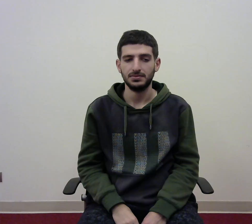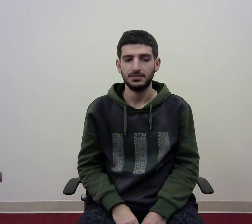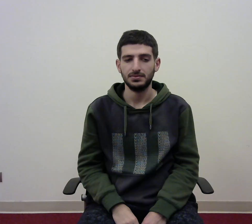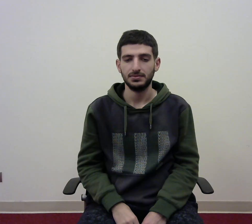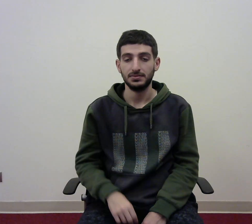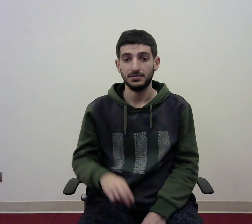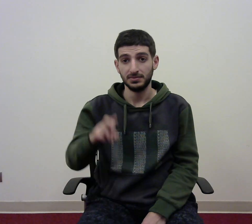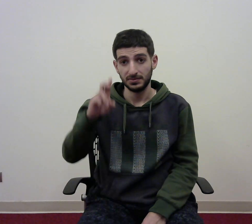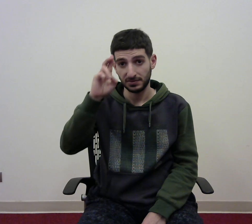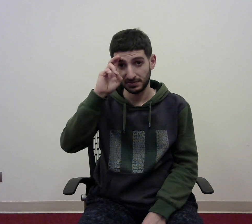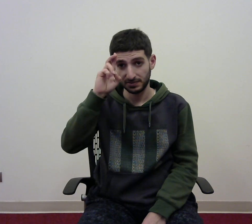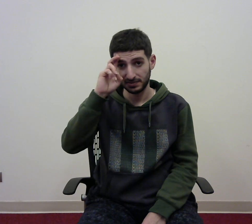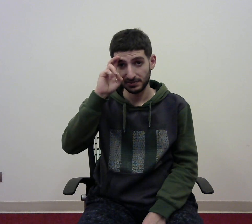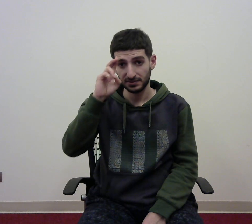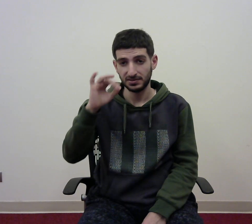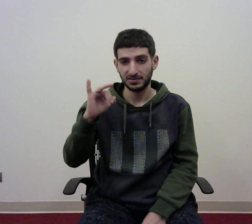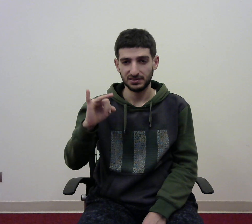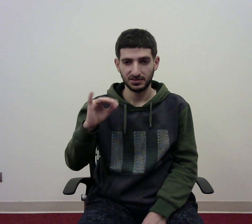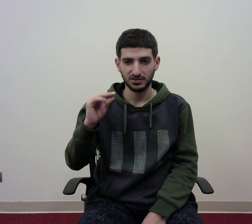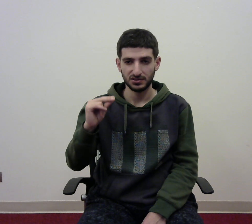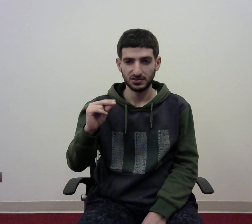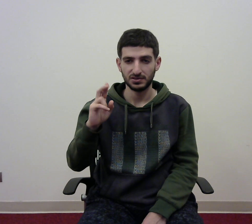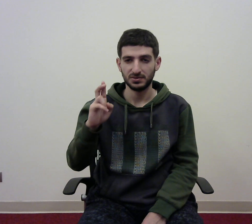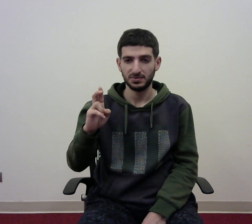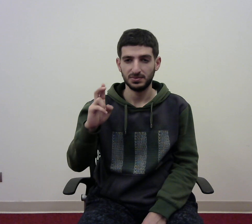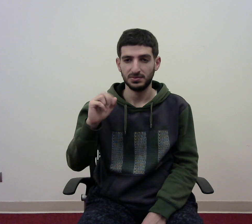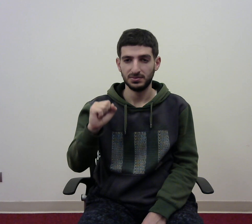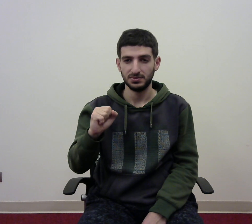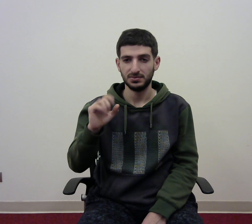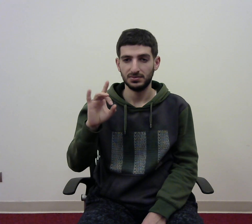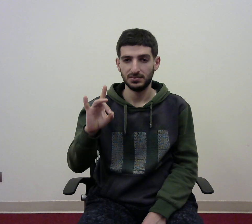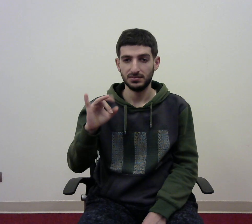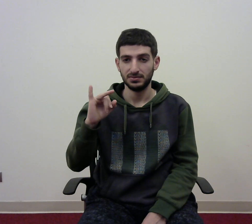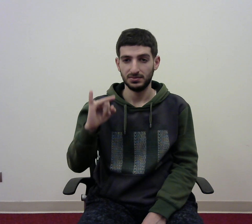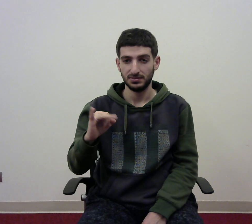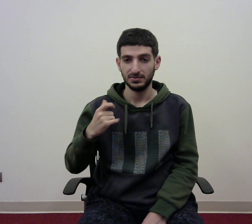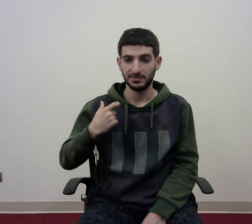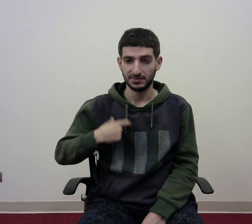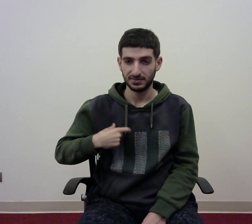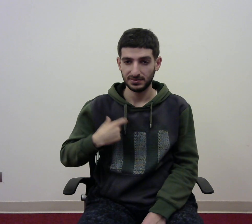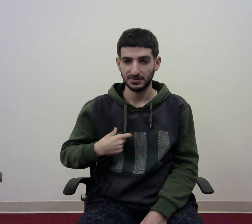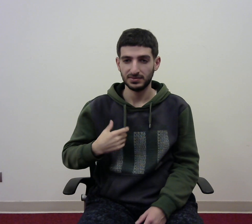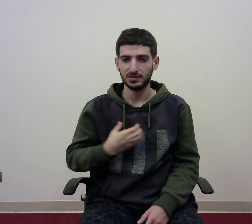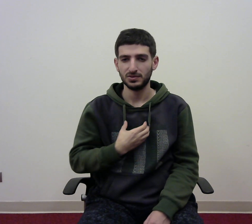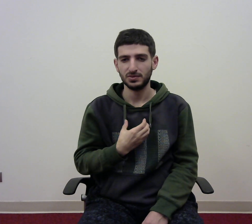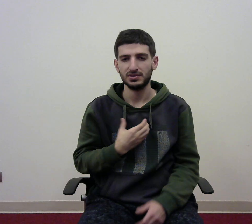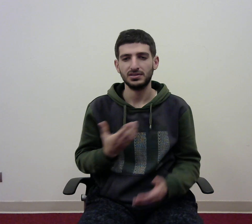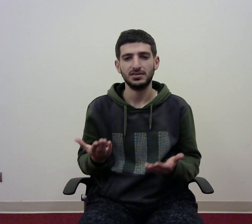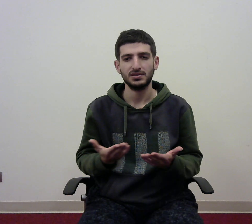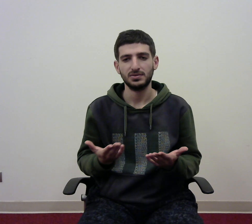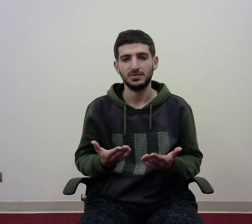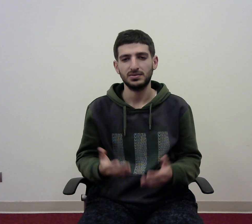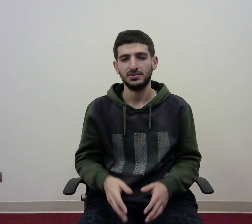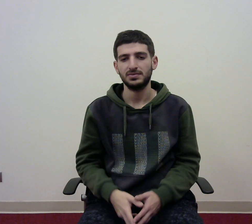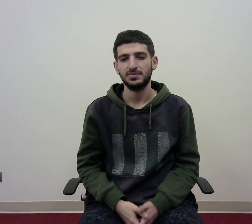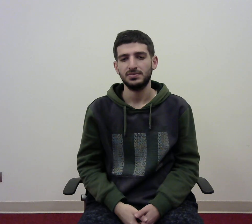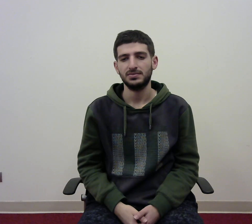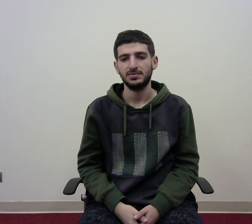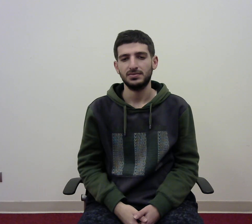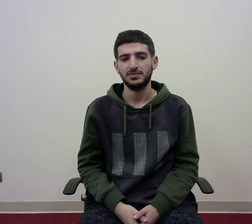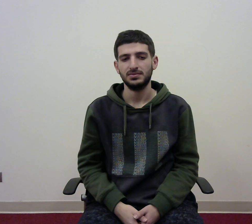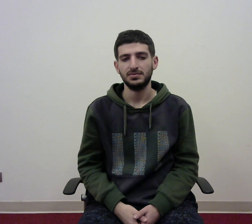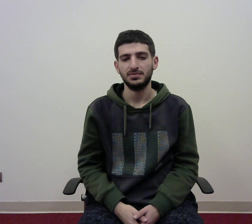Dövlət icbari şəxsi sığorta nədir?